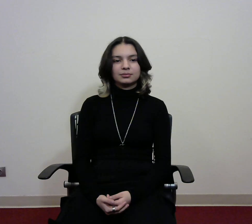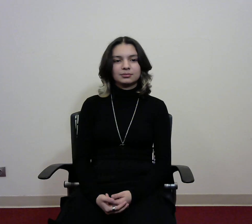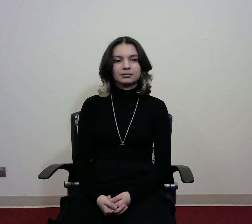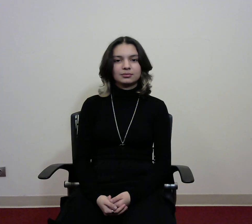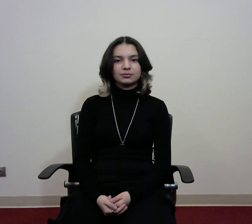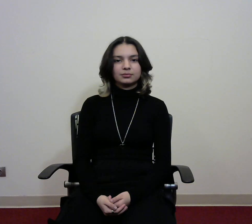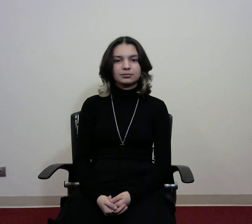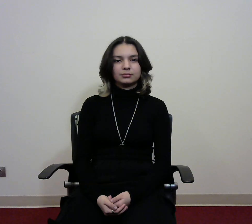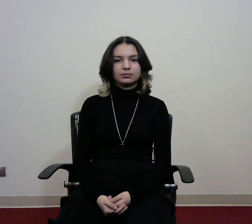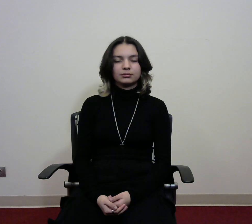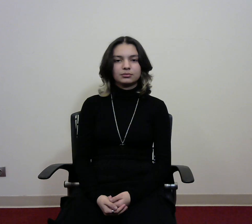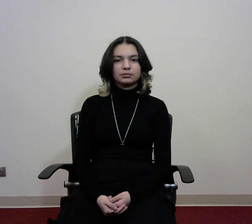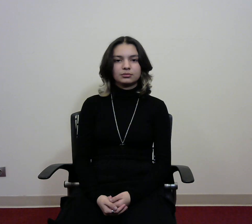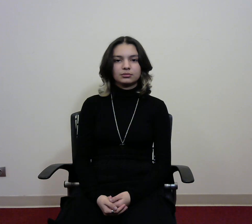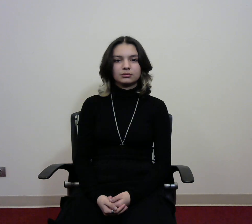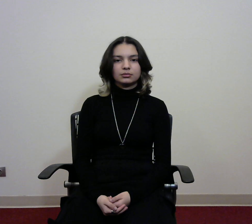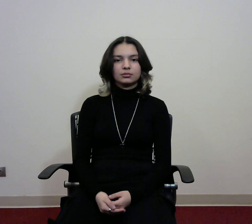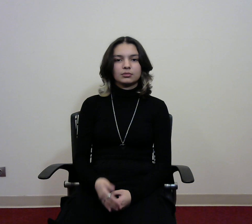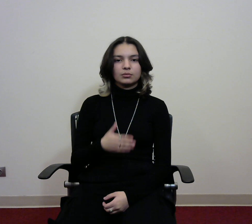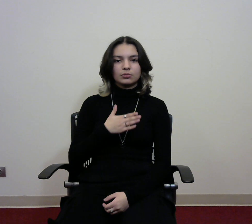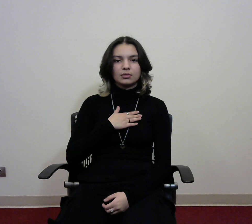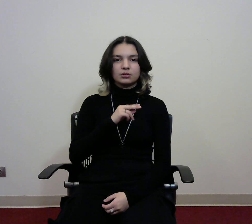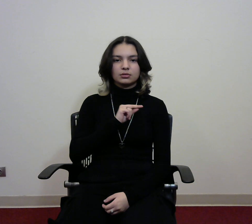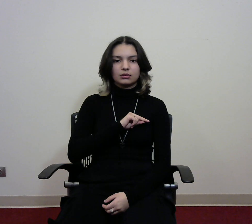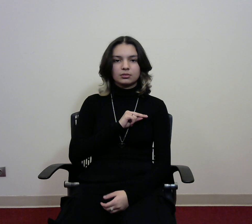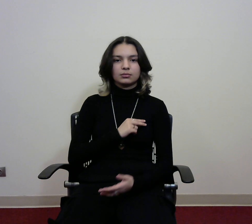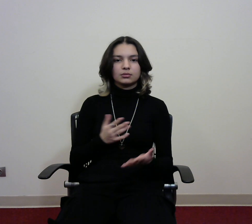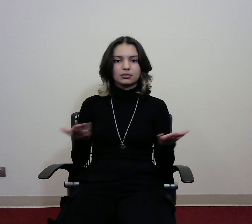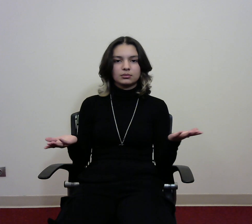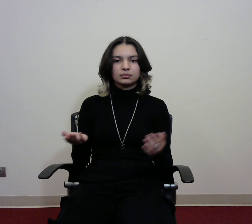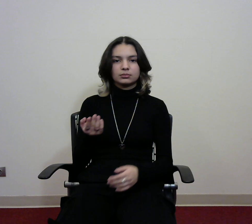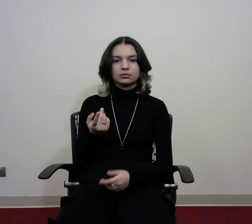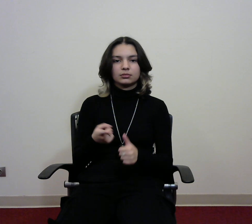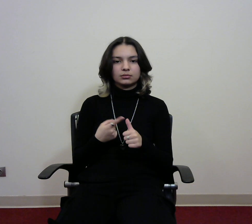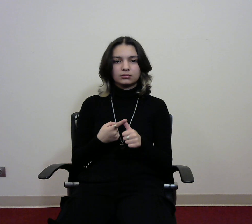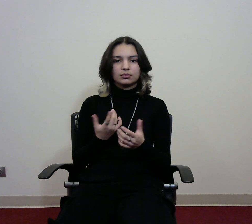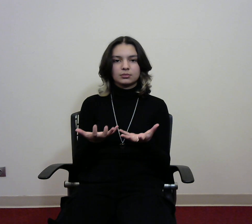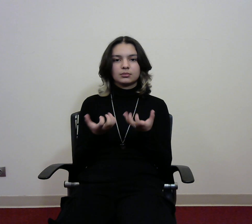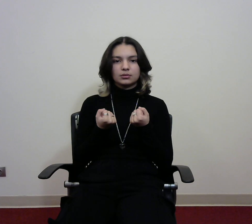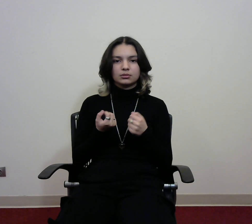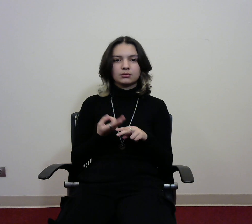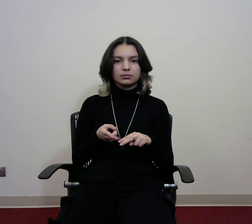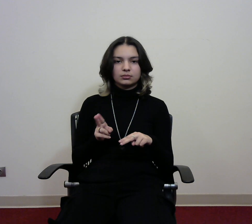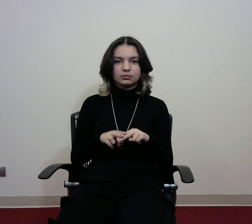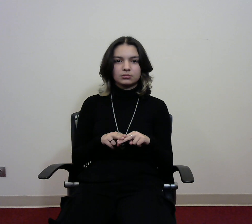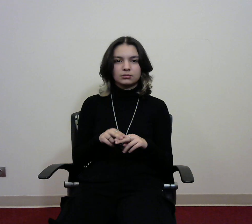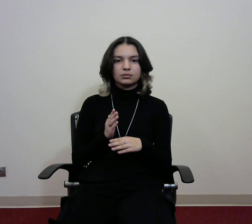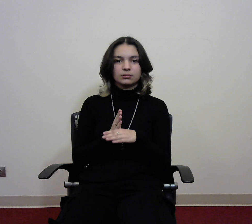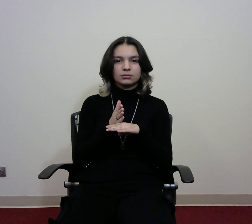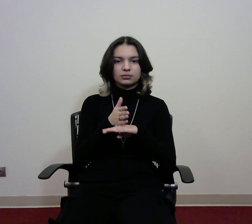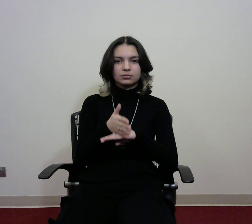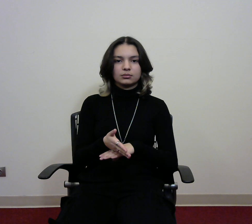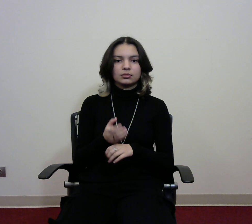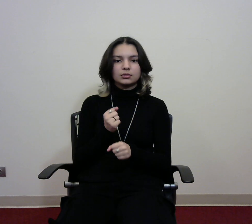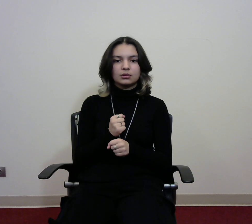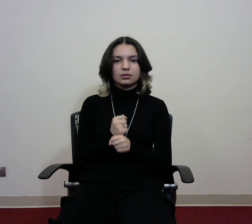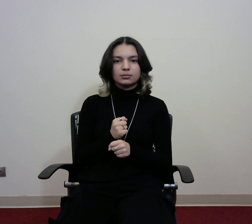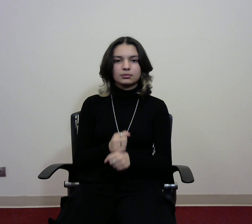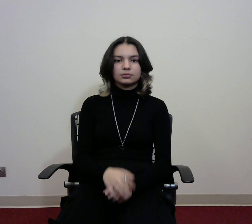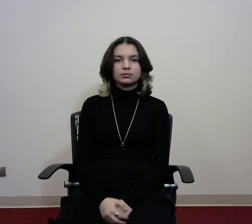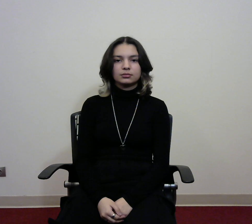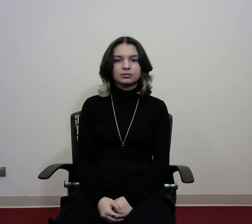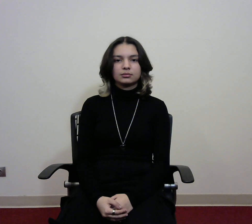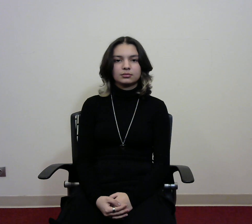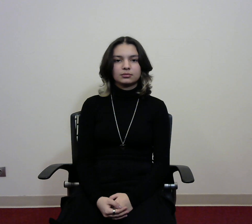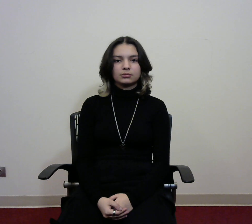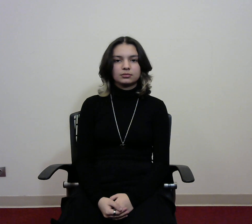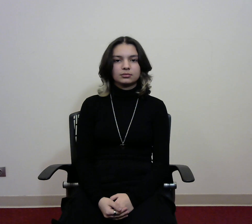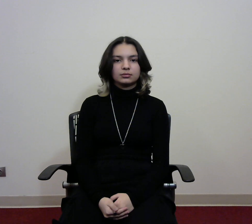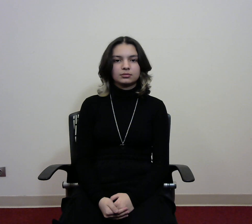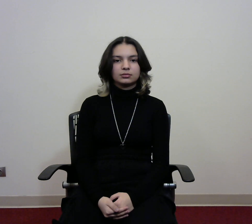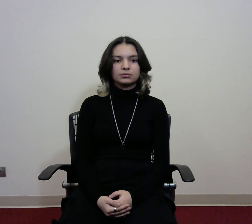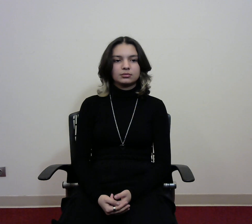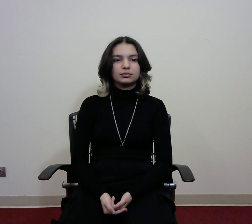Mən işsiz adı almaq üçün müraciət edirəm